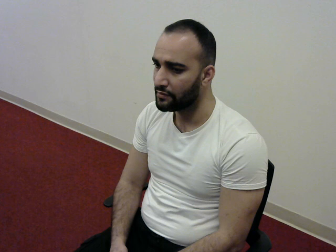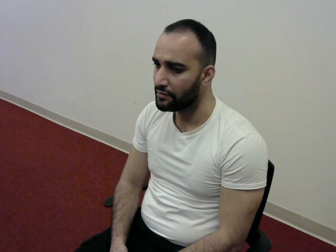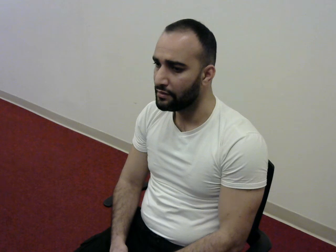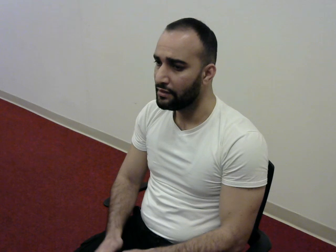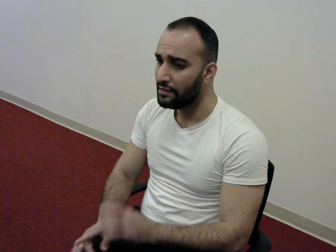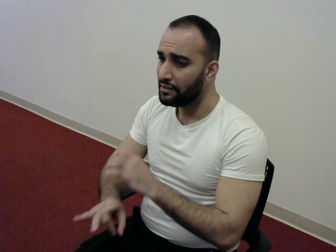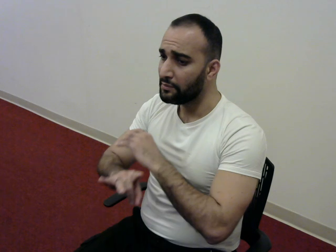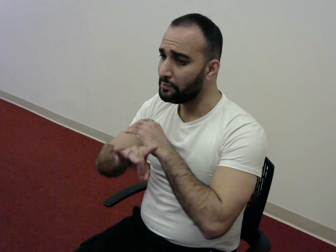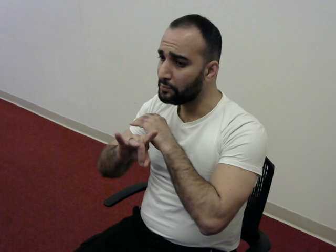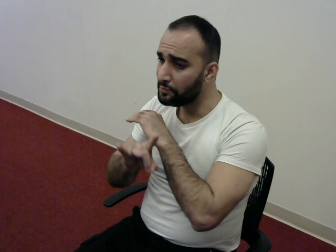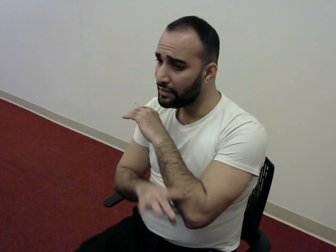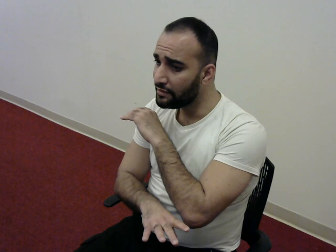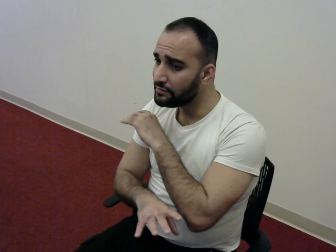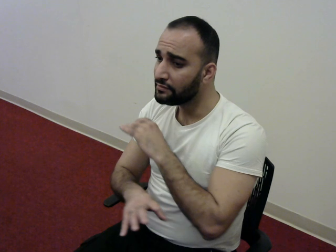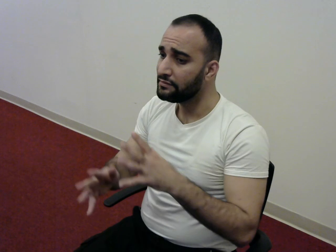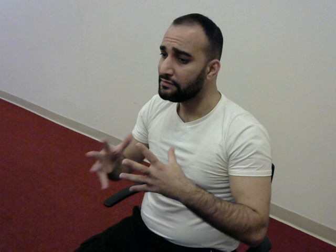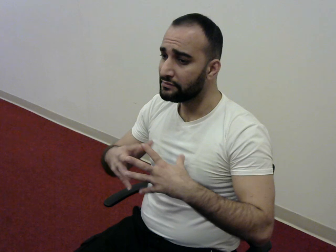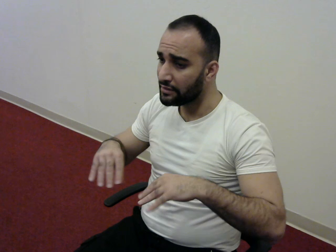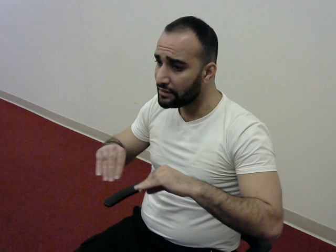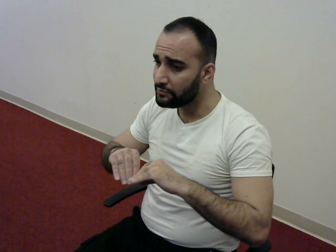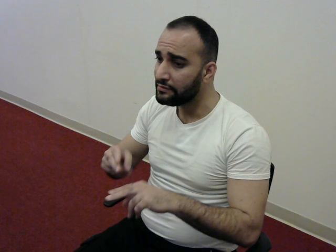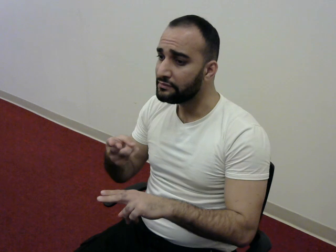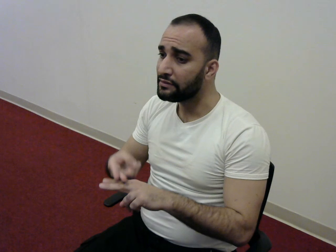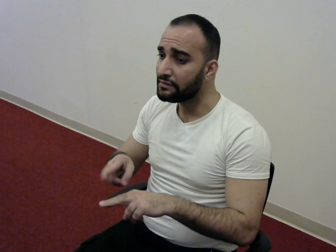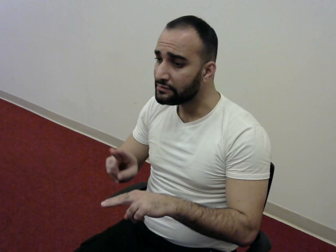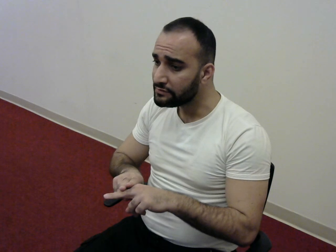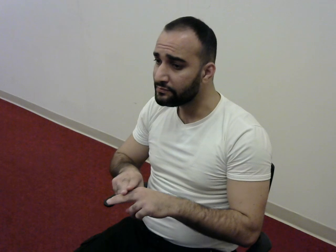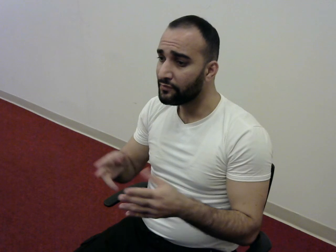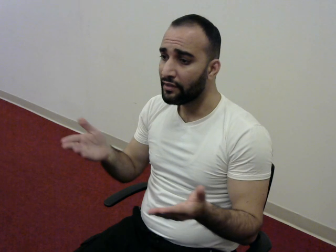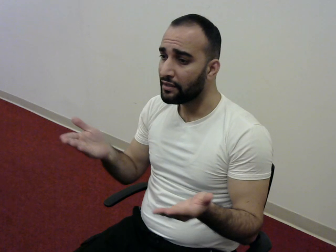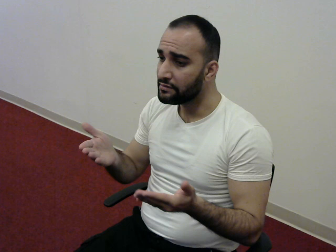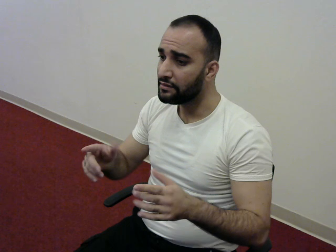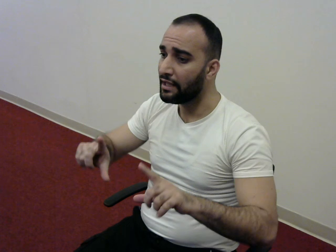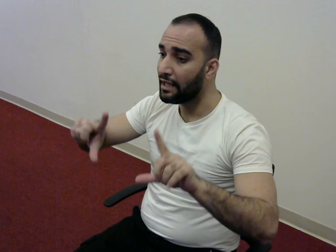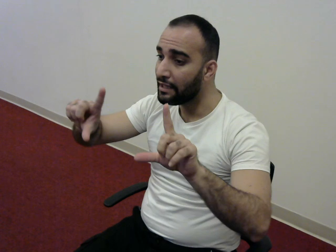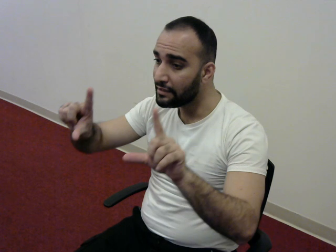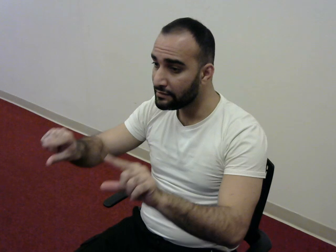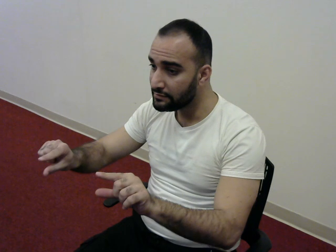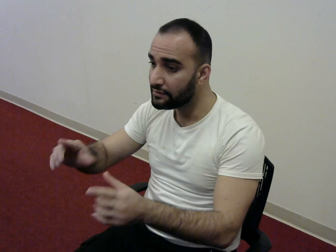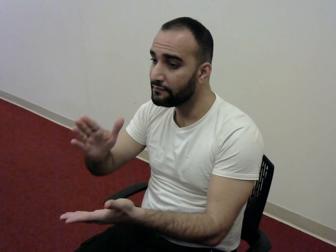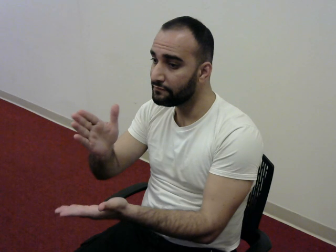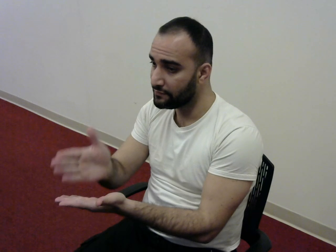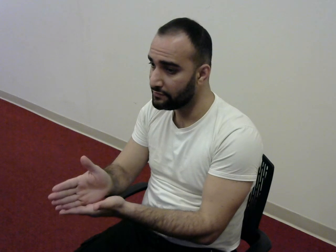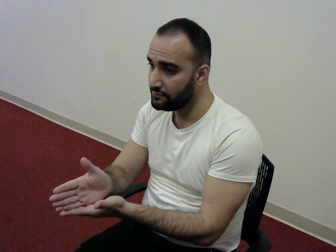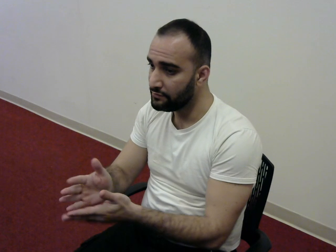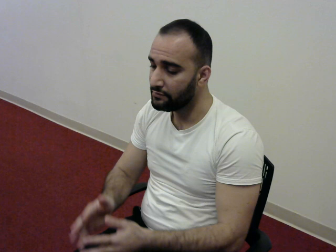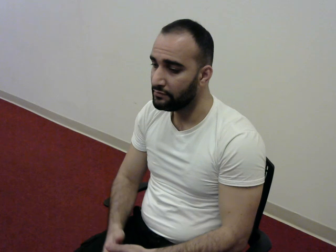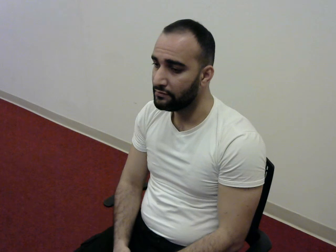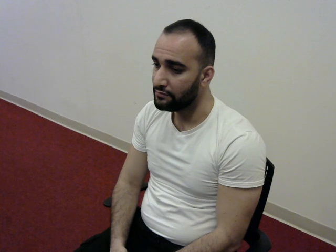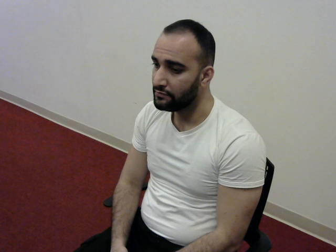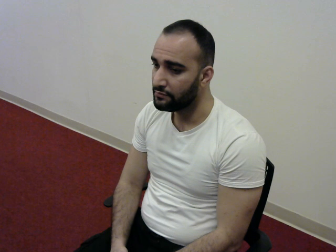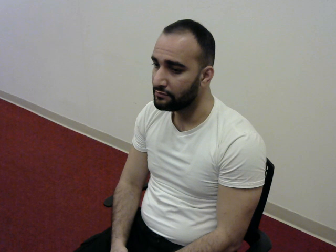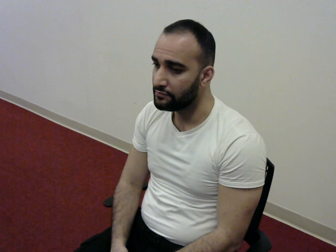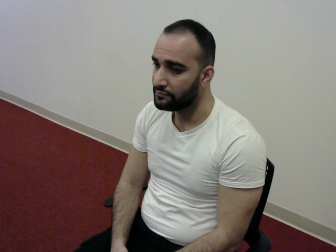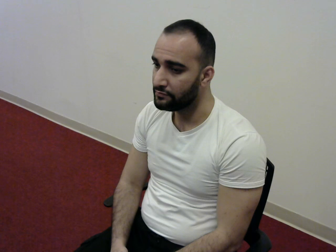Kasıb ailələr üçün hansı endirimlər var?